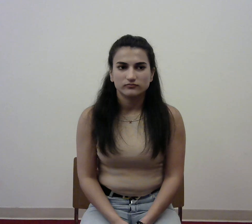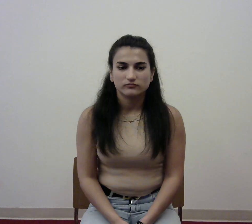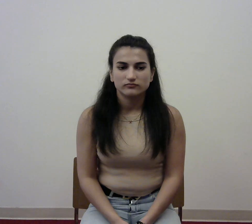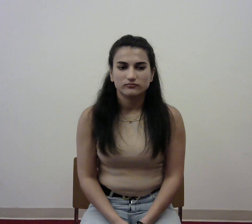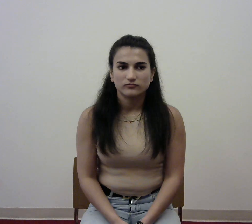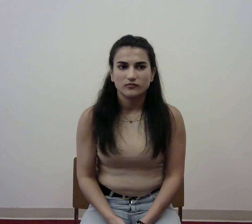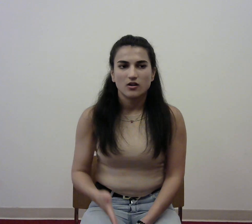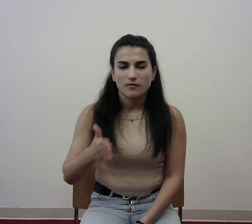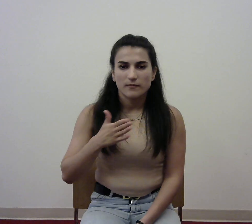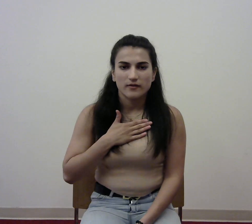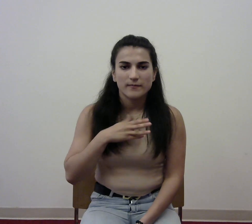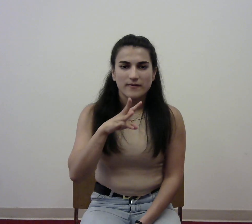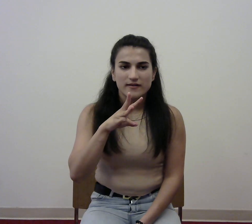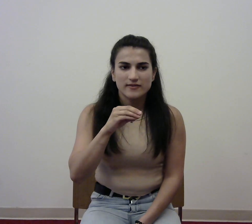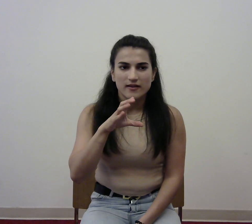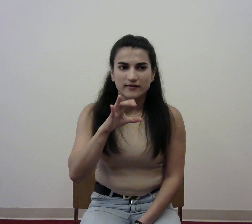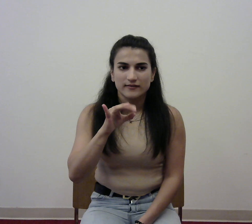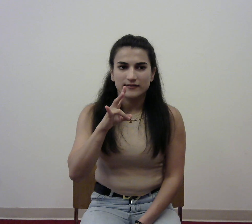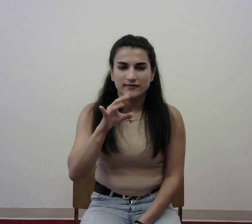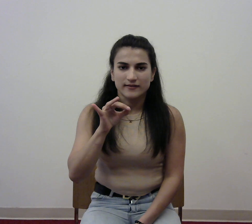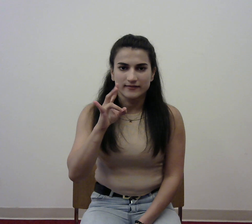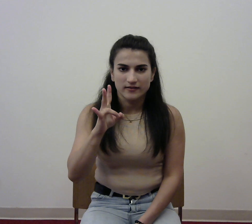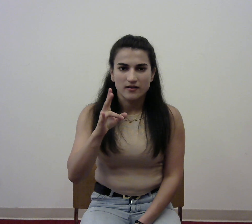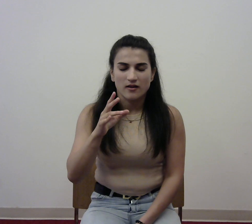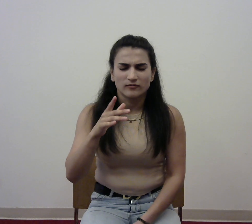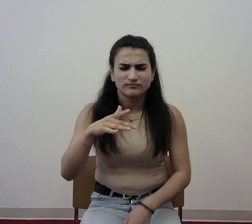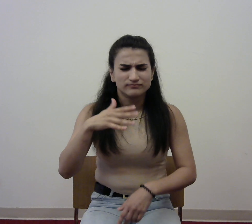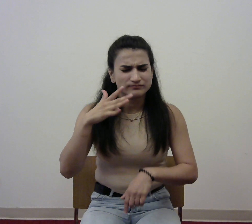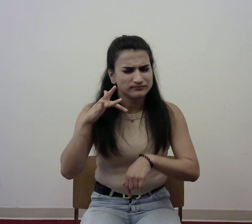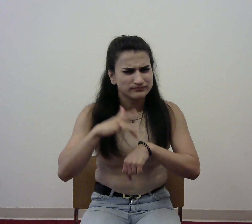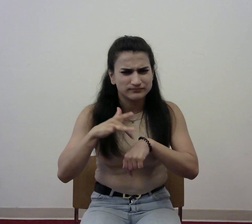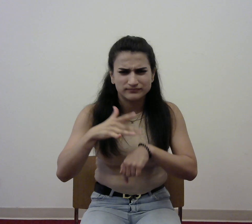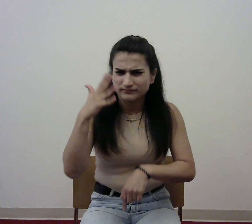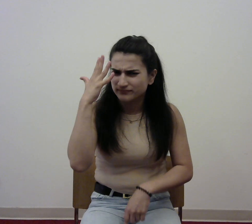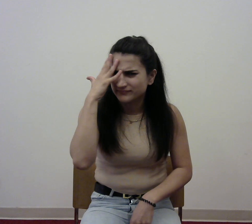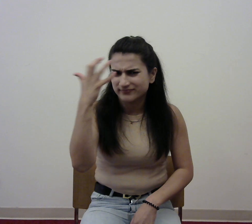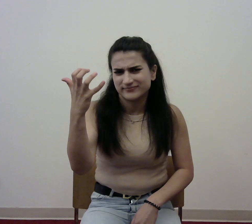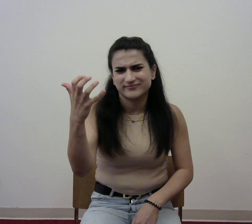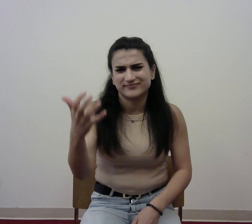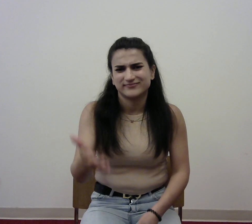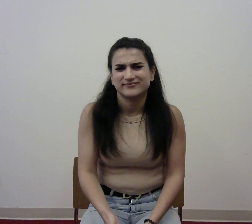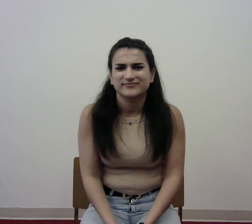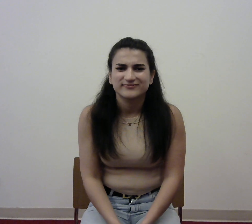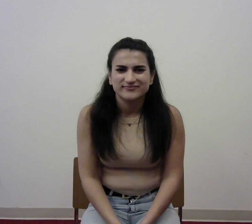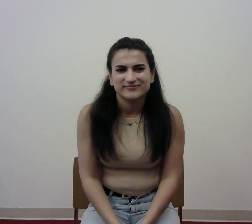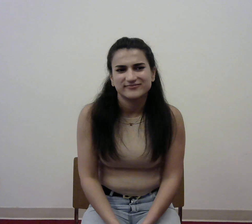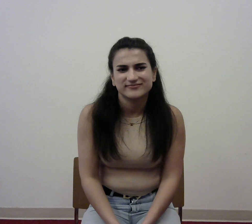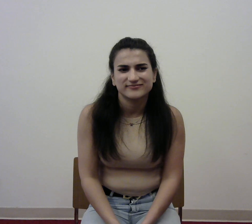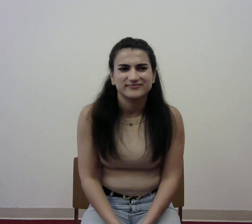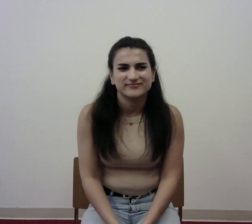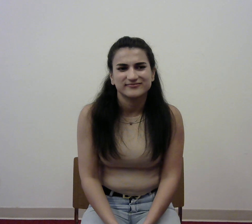Mən Messinin fanatıyam